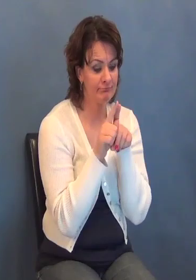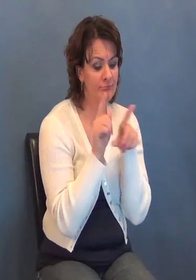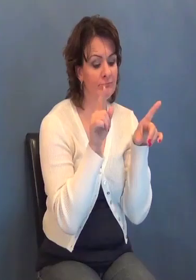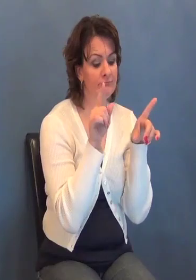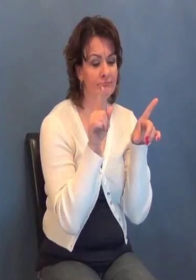Też...